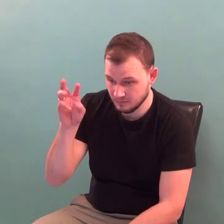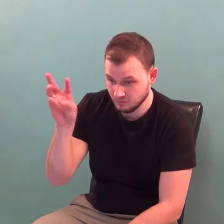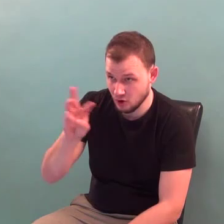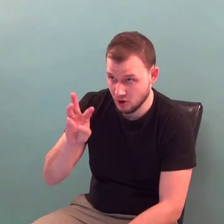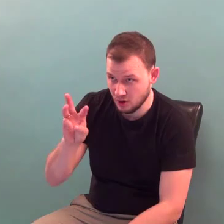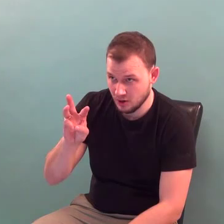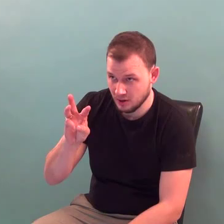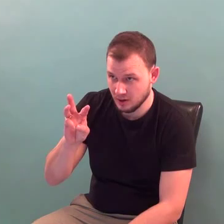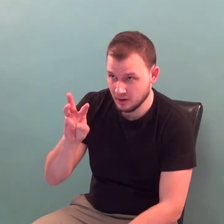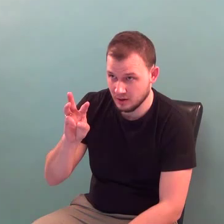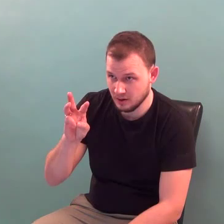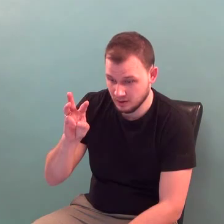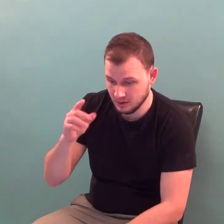Wtorek?